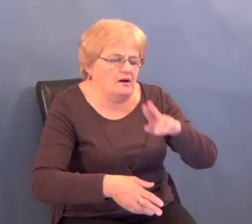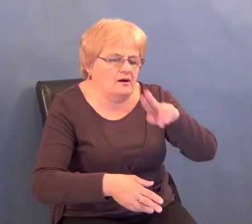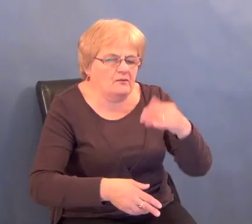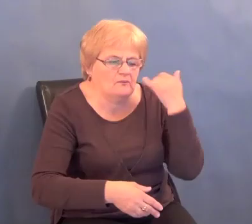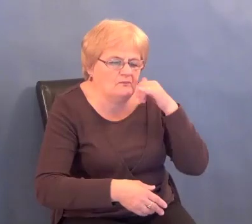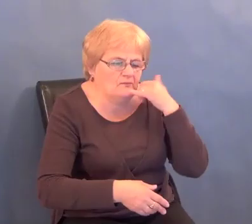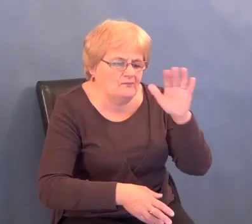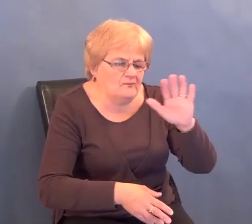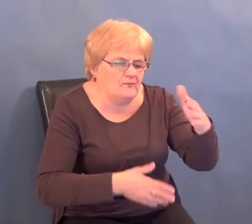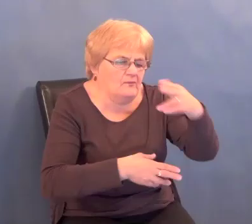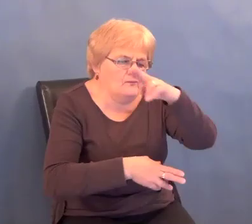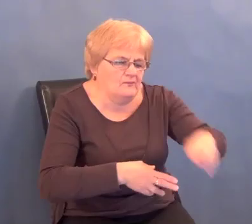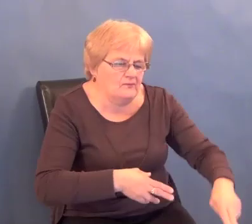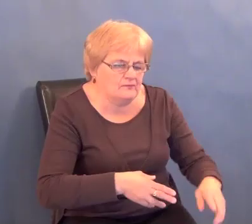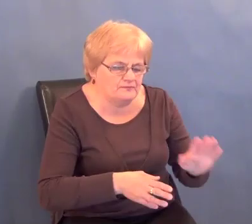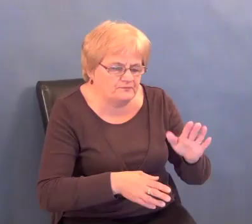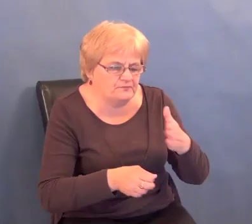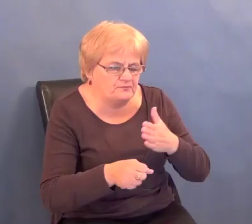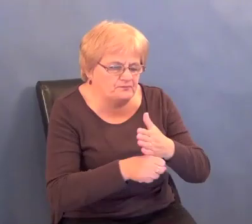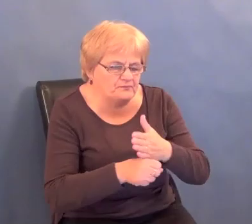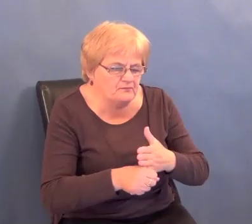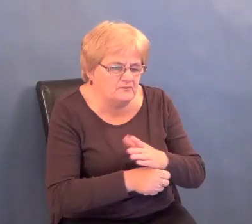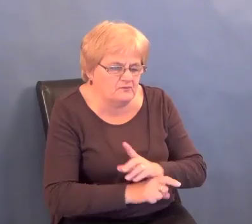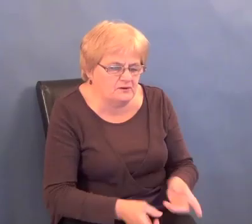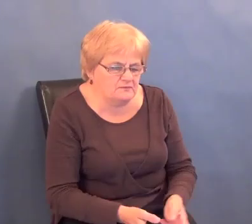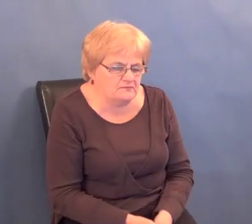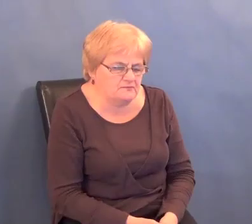A nie, mój błąd, jest przekreślenie, czyli nie wolno piłować.